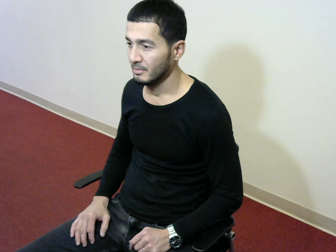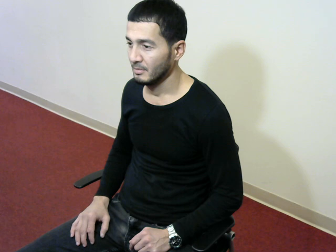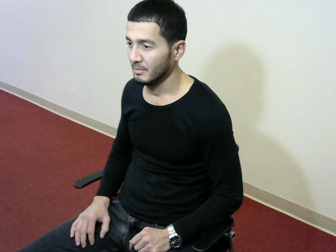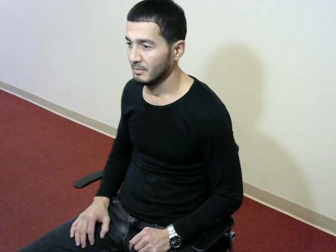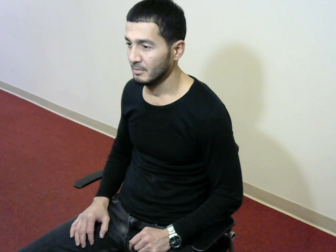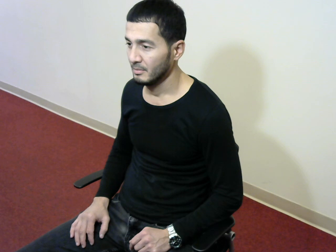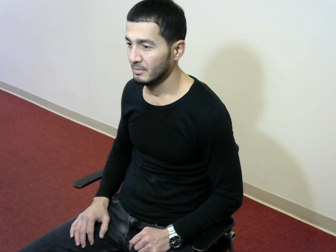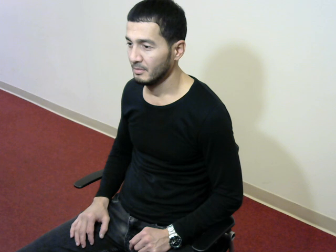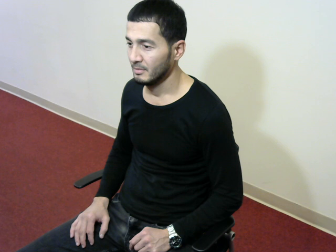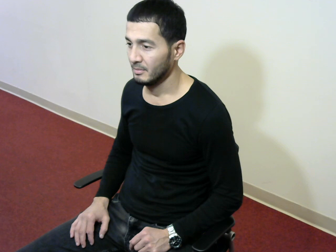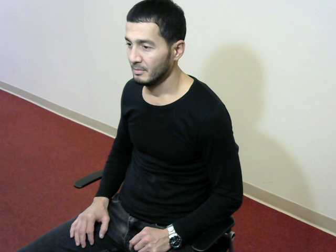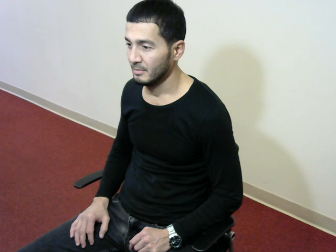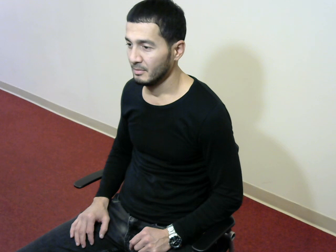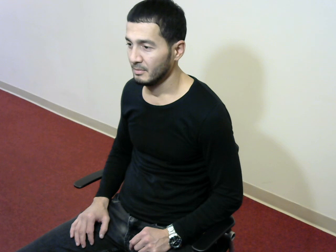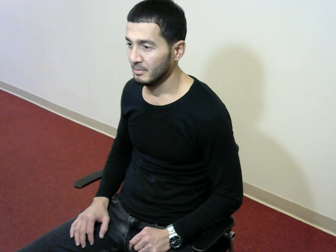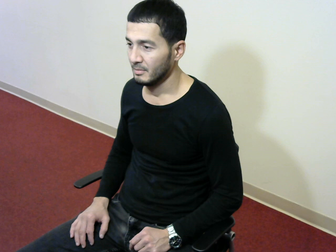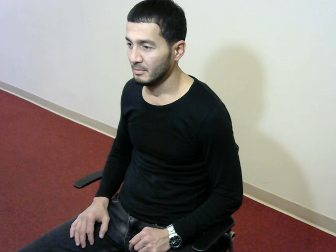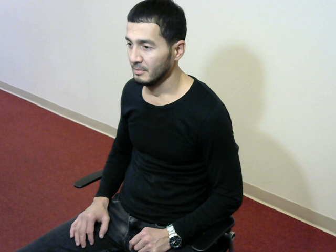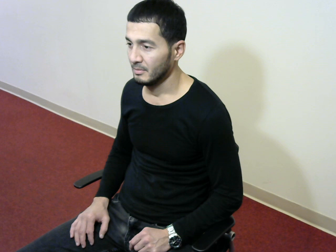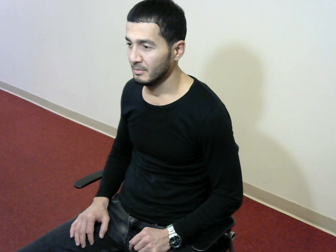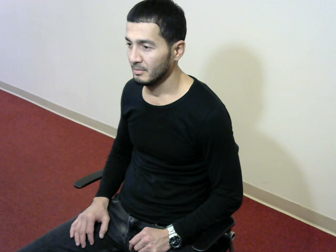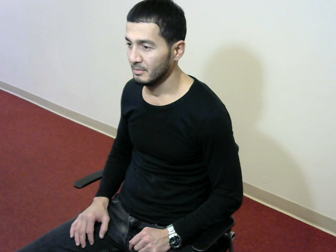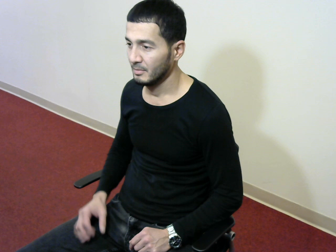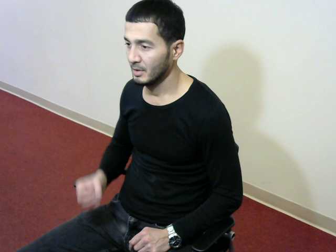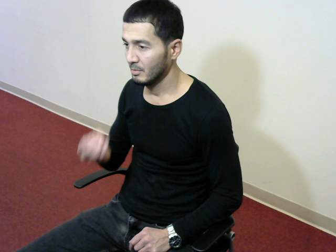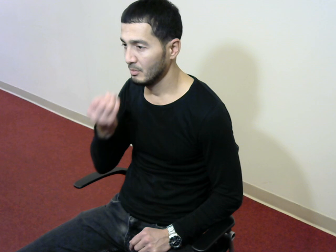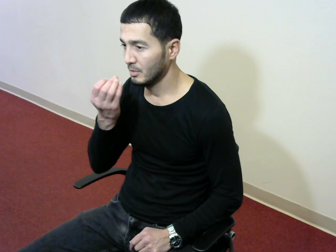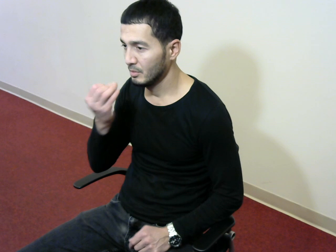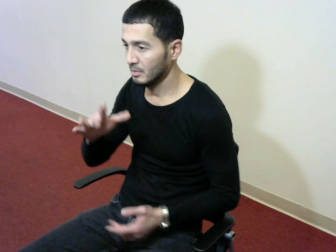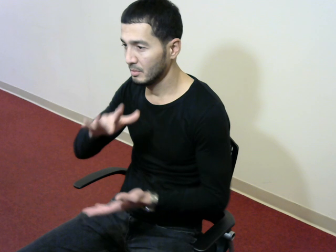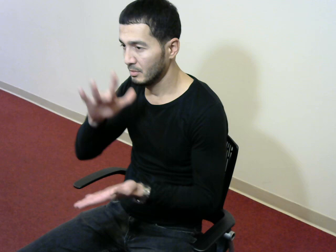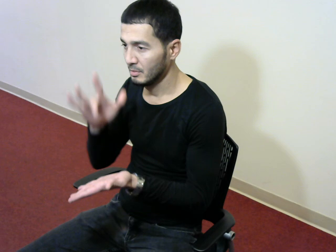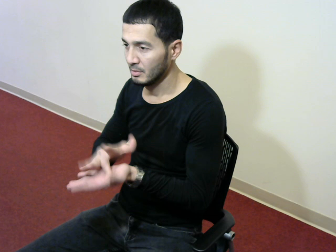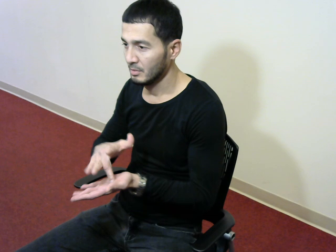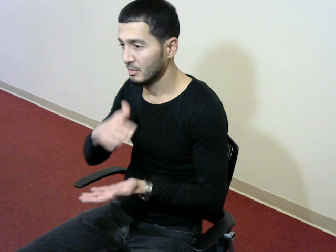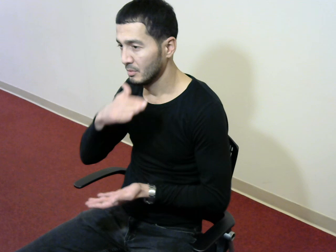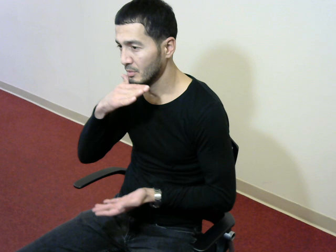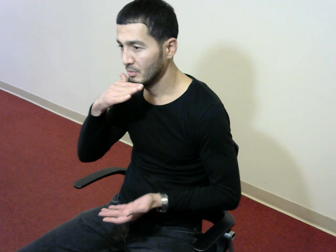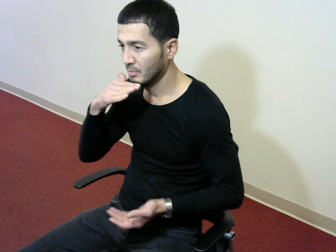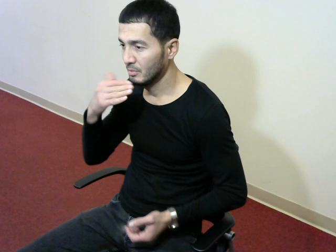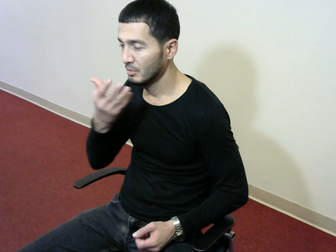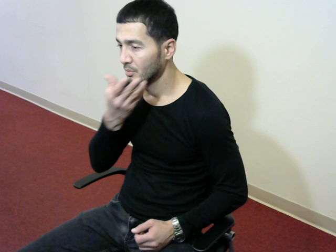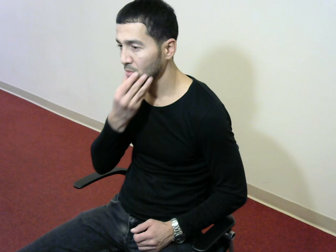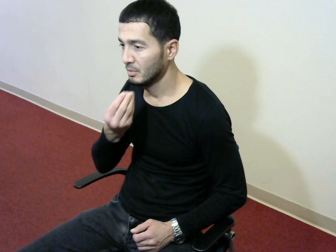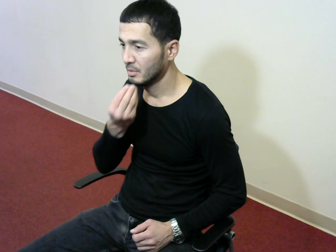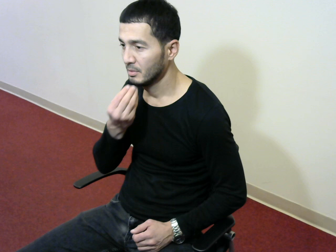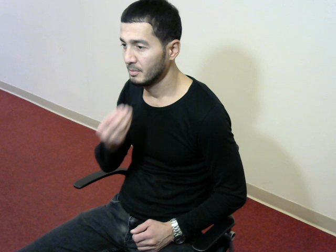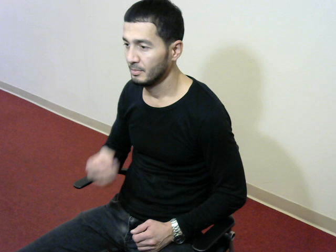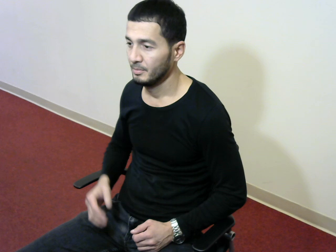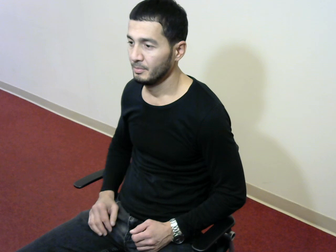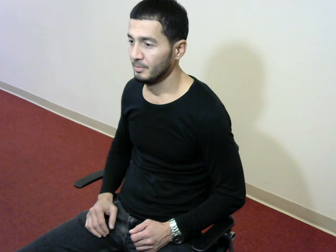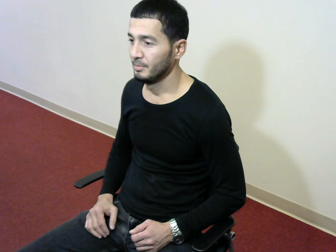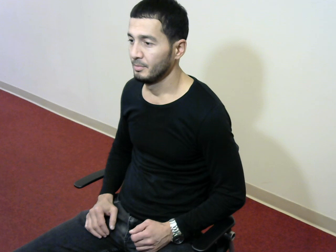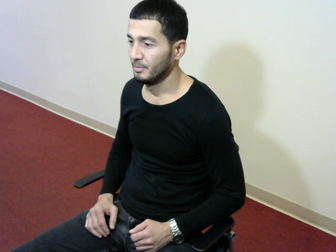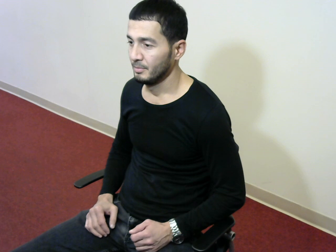Bakı şəhəri çox gözəldir